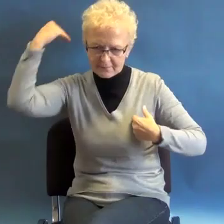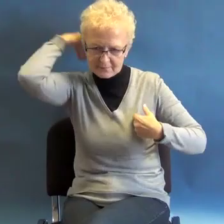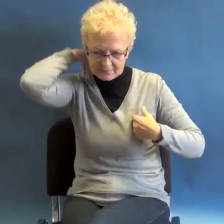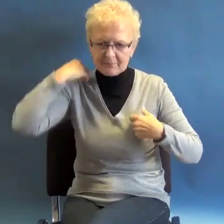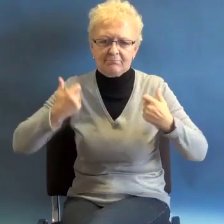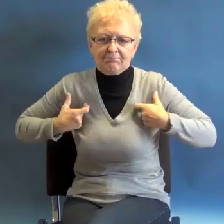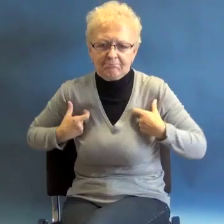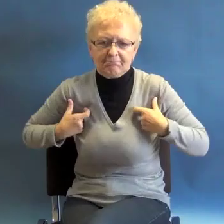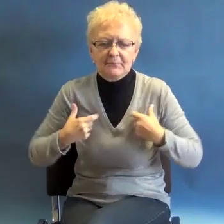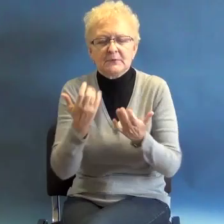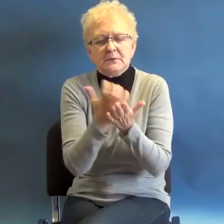Idzie zarabiać.